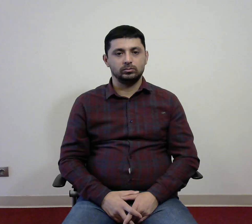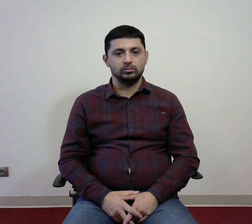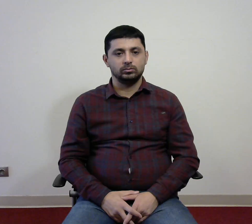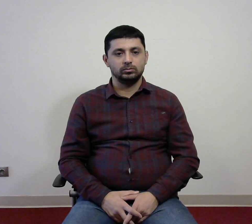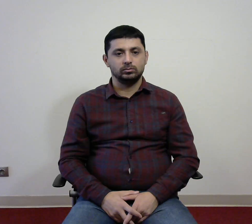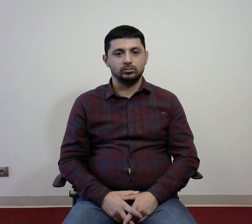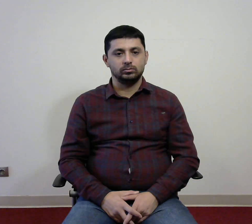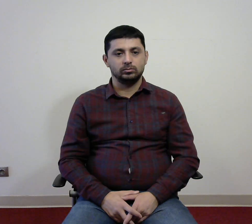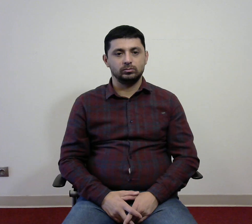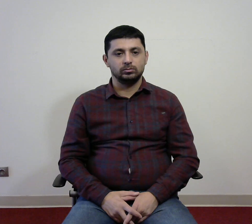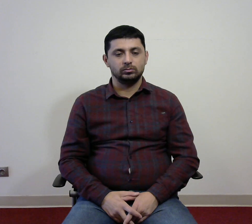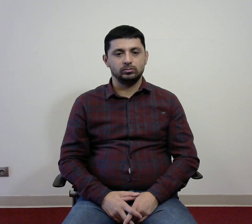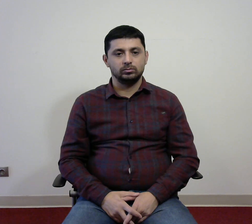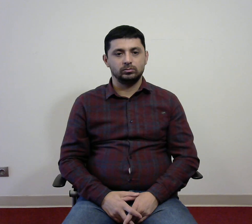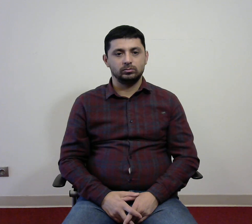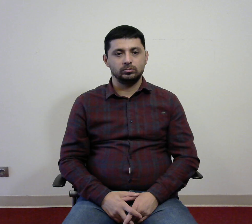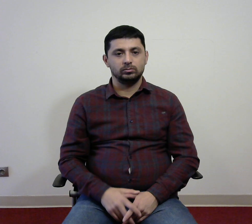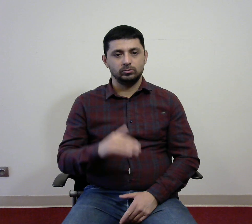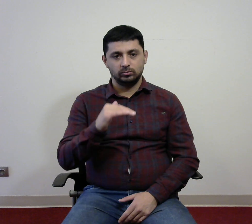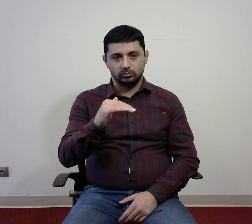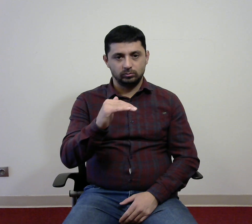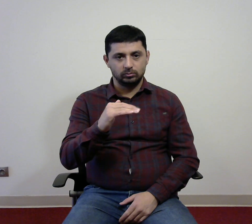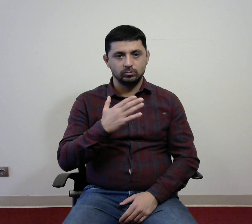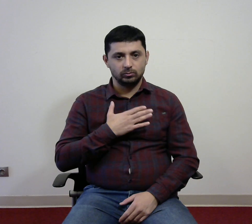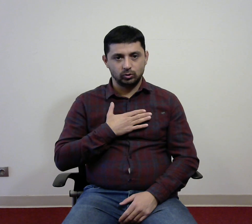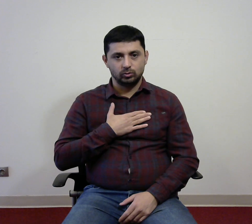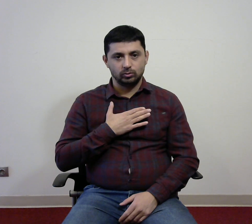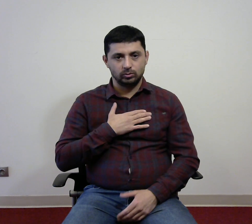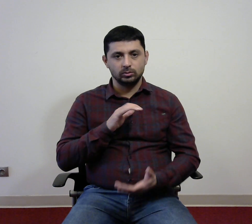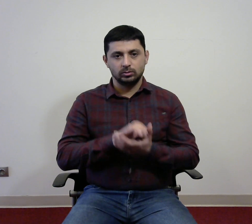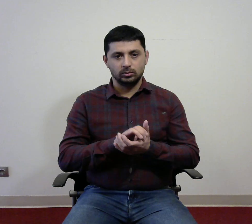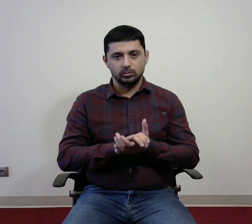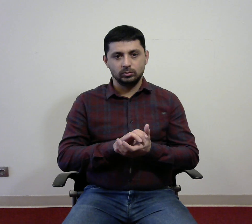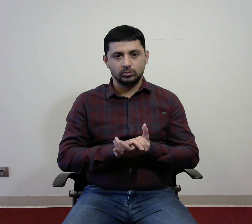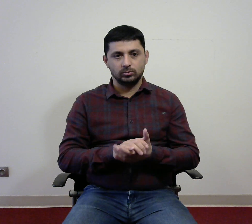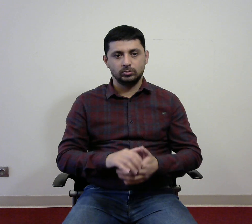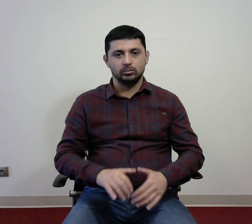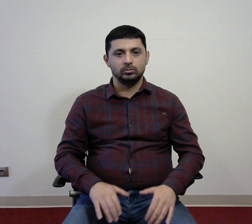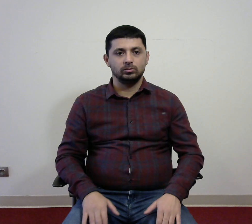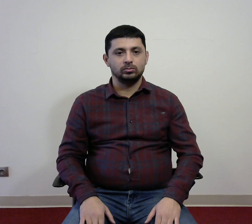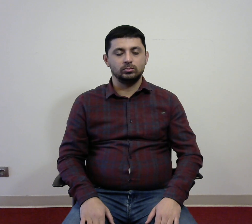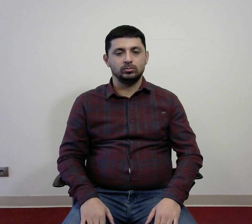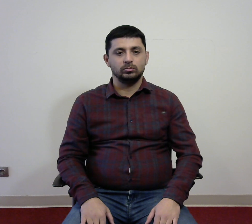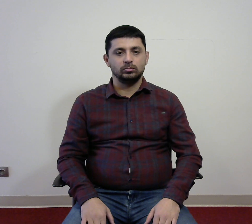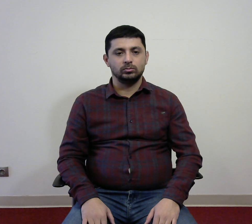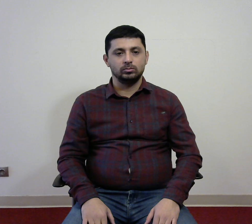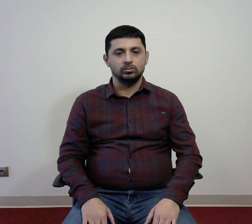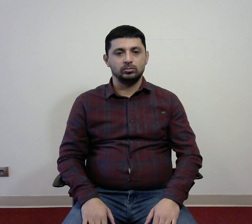Siz mənə tanış gəlirsiniz